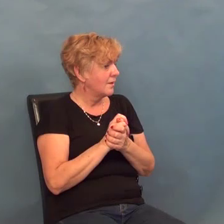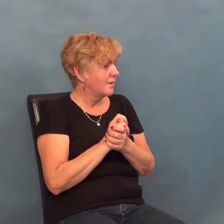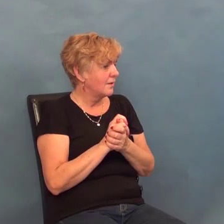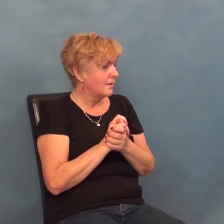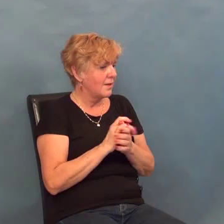Nie.